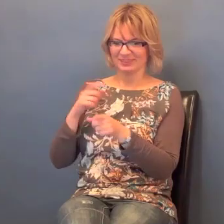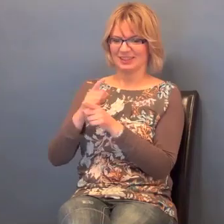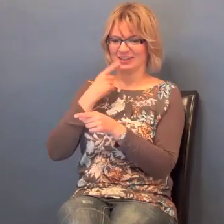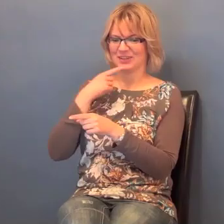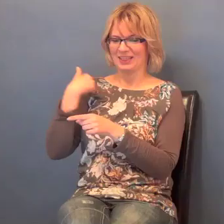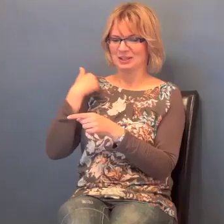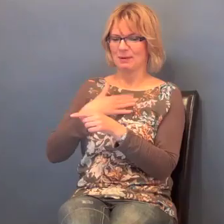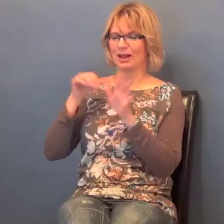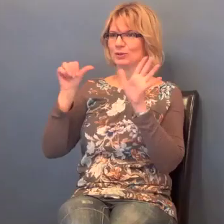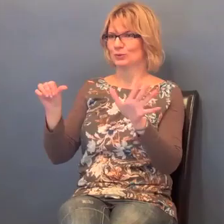Też mam naukę języka angielskiego o szóstej.